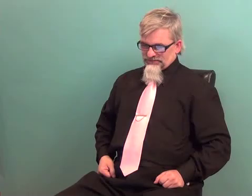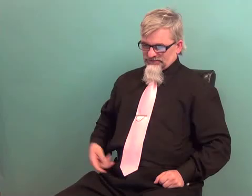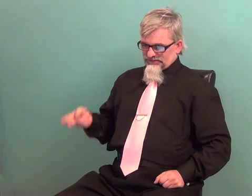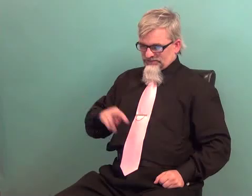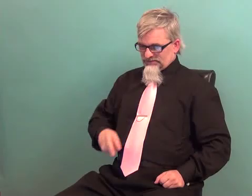Następny rząd.